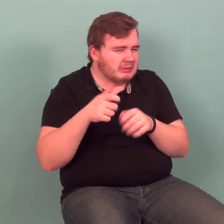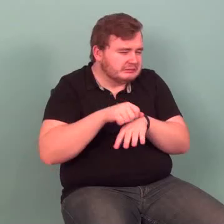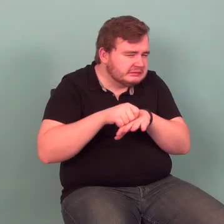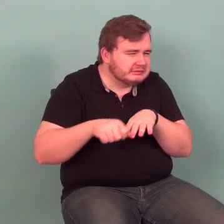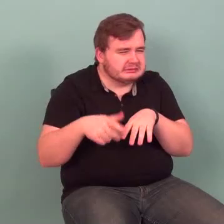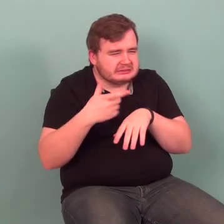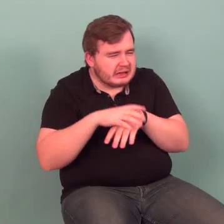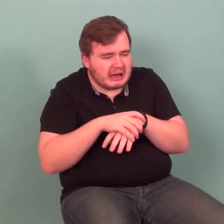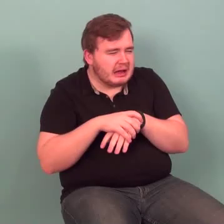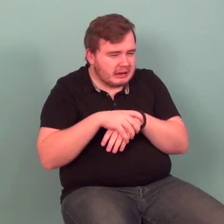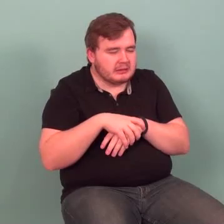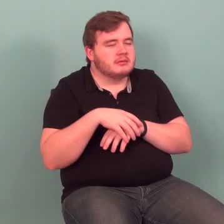Dotyka jej.